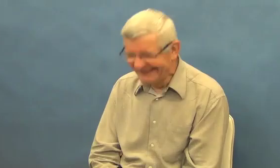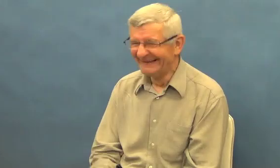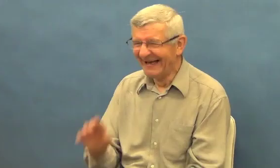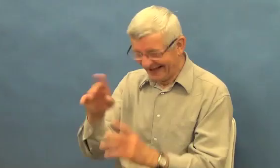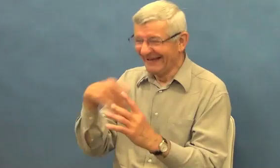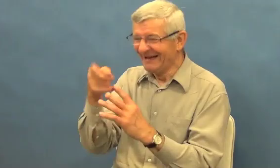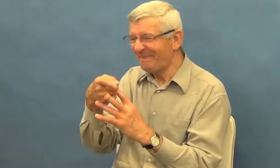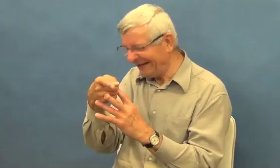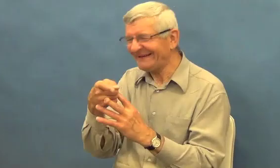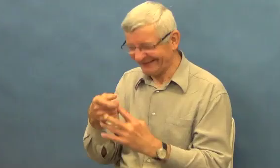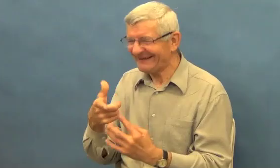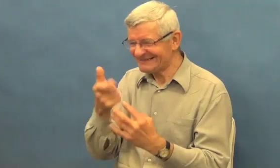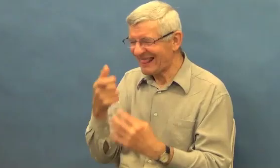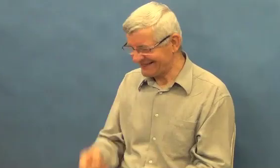Strzelić, trafić w koło.